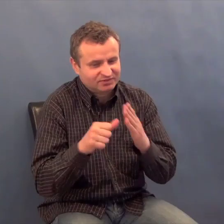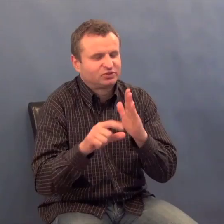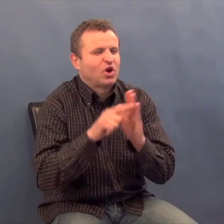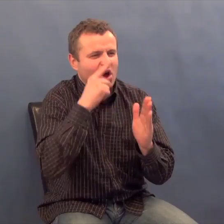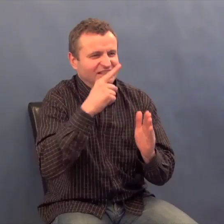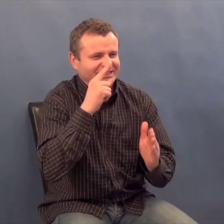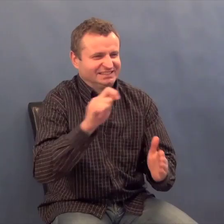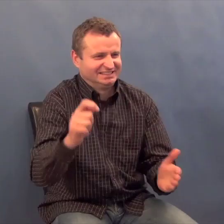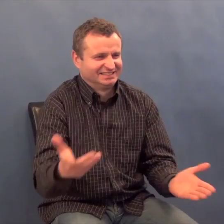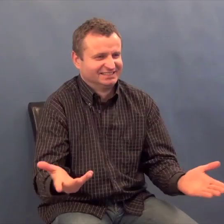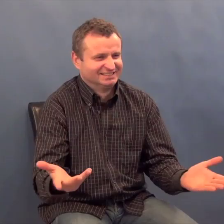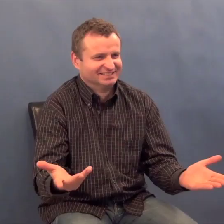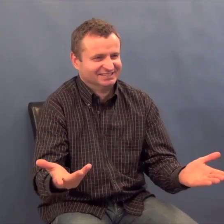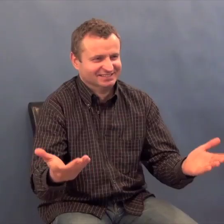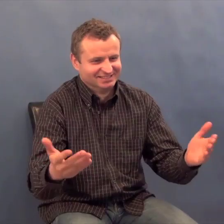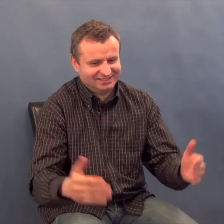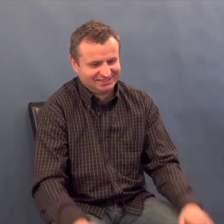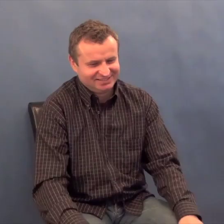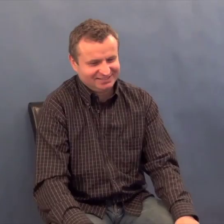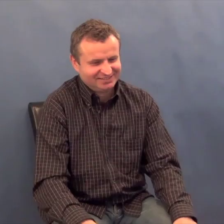Wyjazd na wycieczkę do Olsztyna!